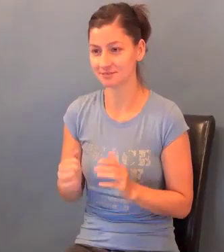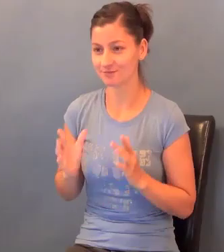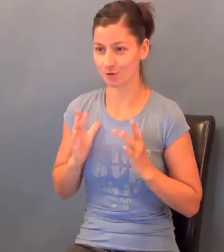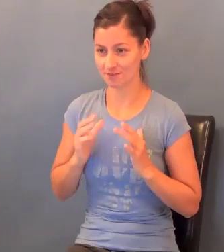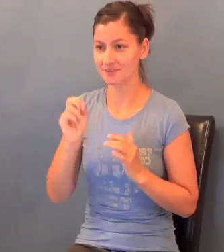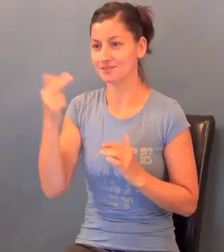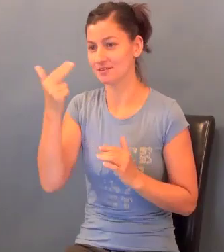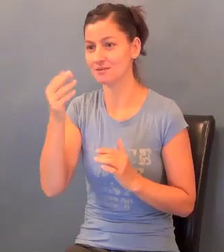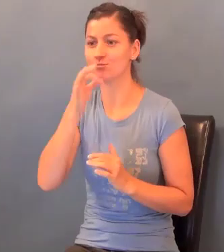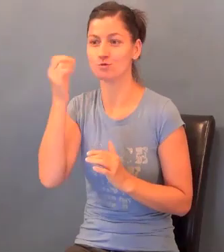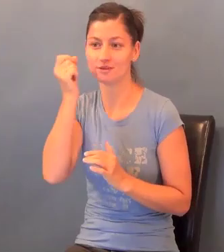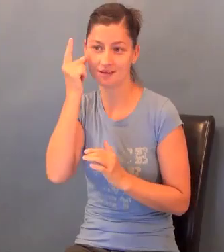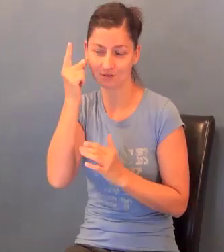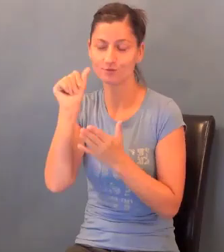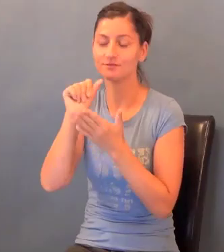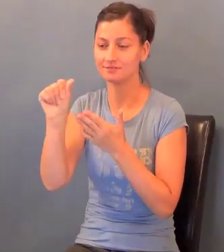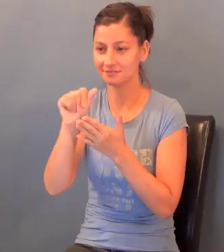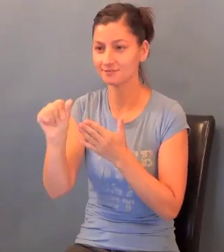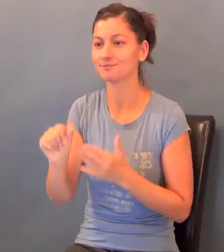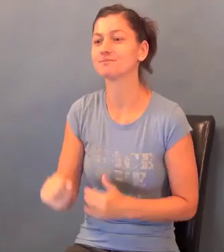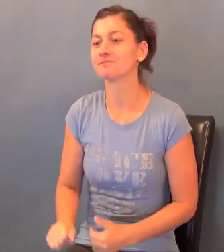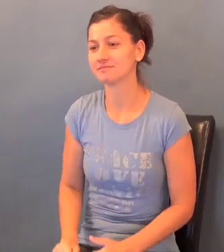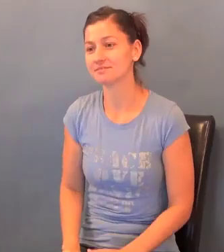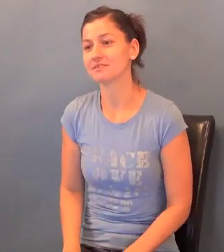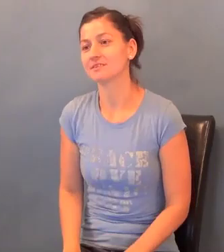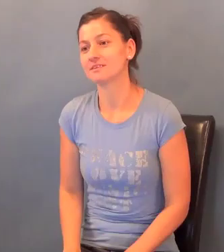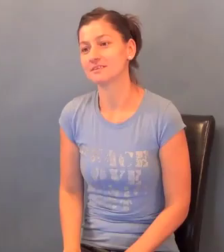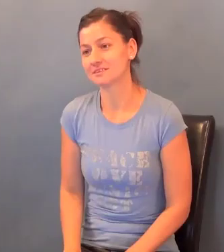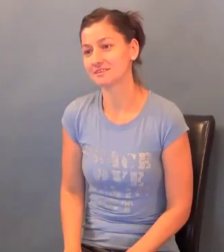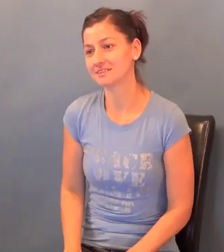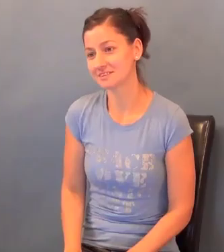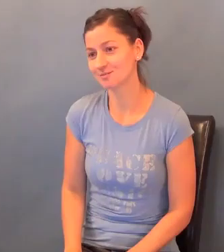W niedzielę wolne, najlepiej rano o 11.